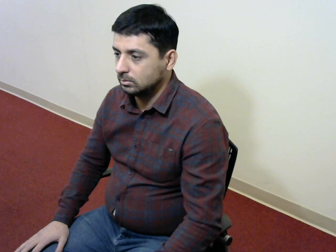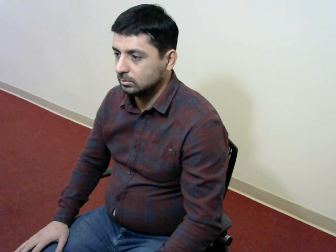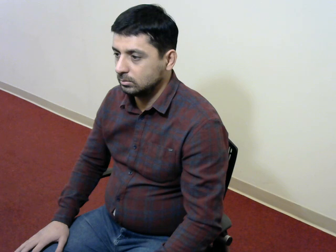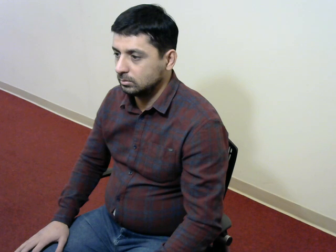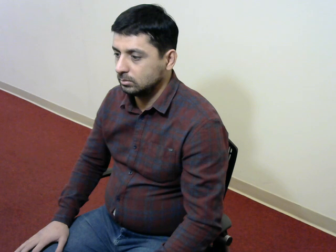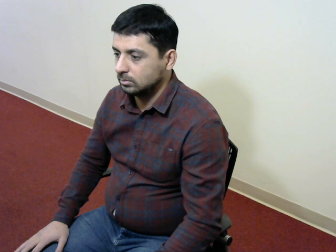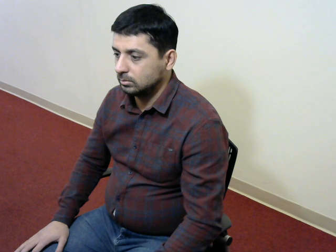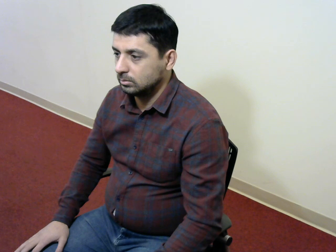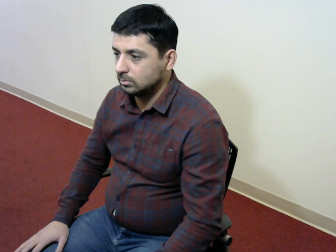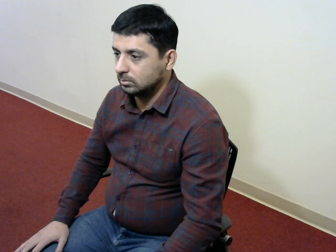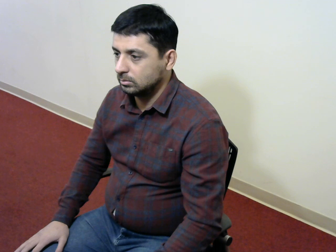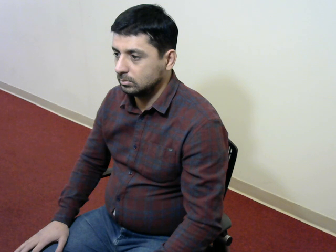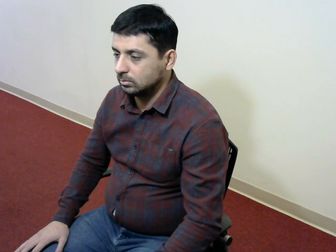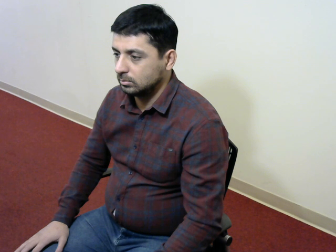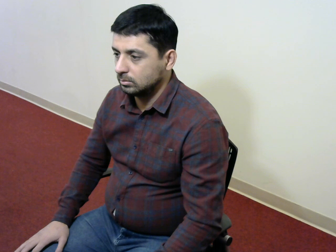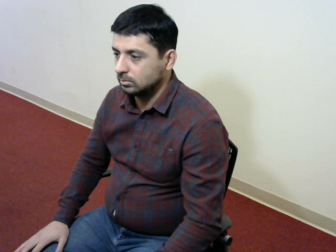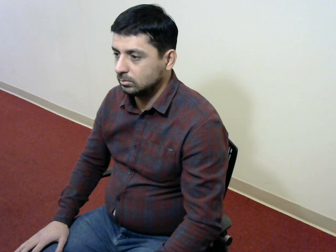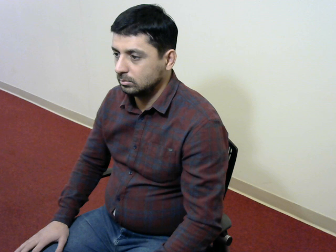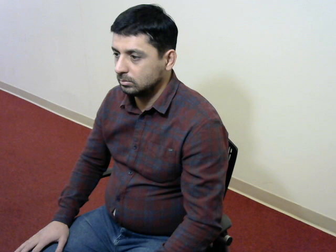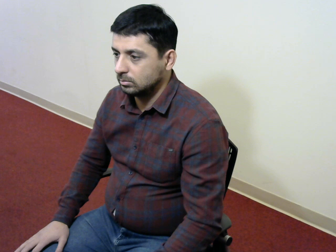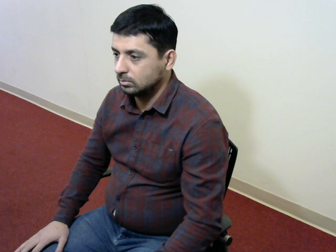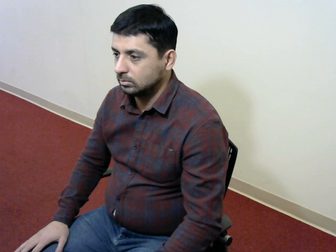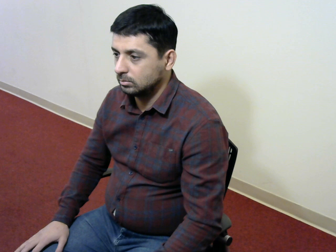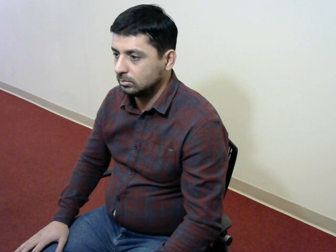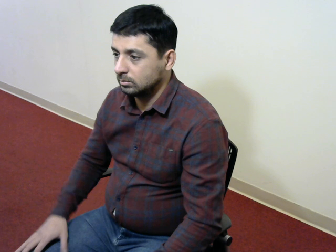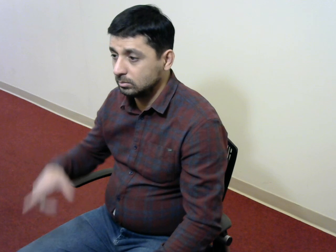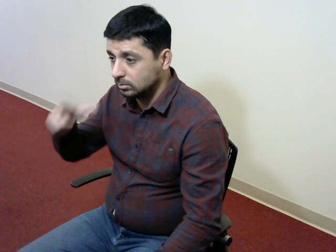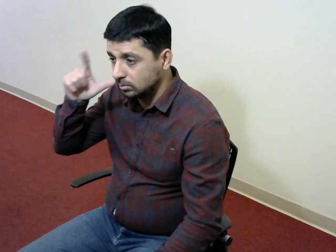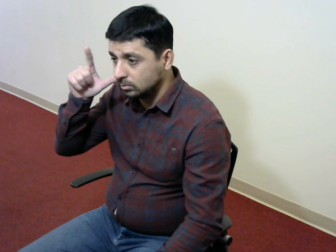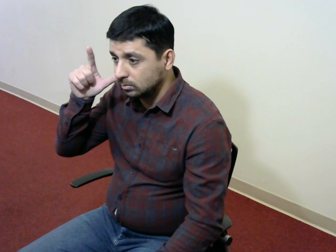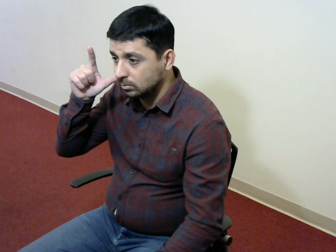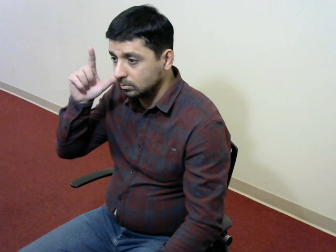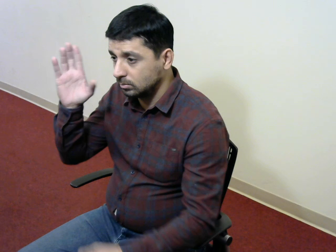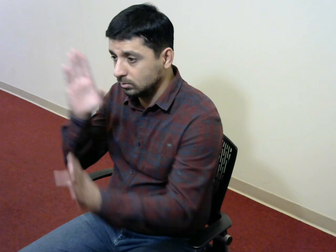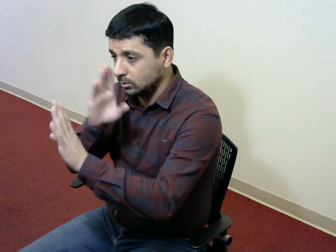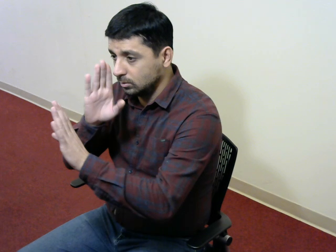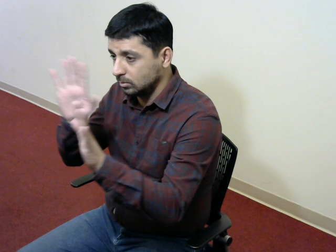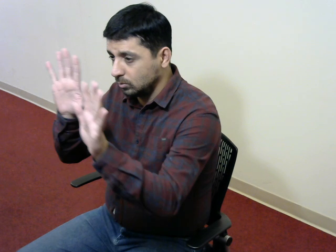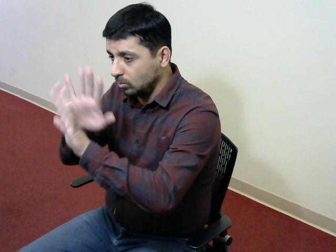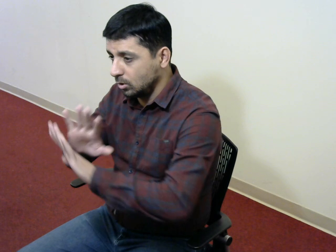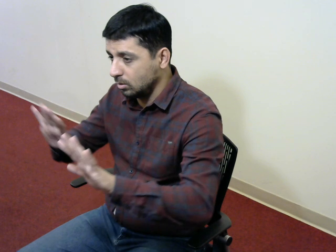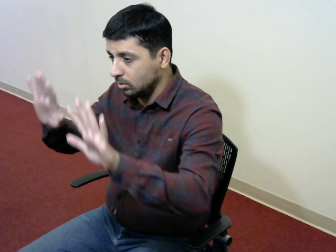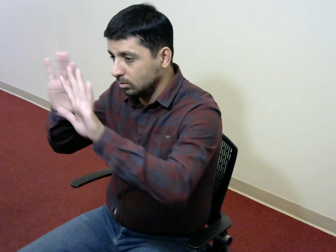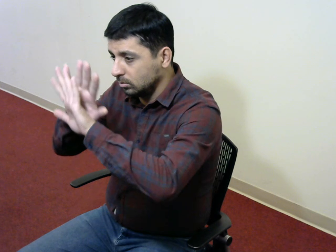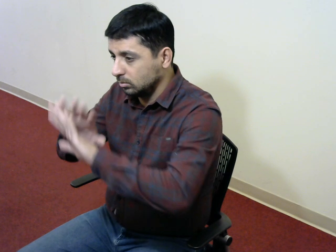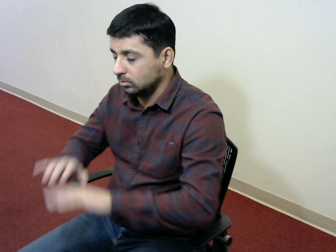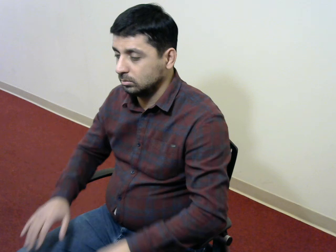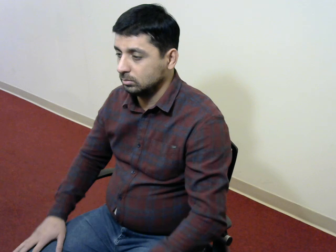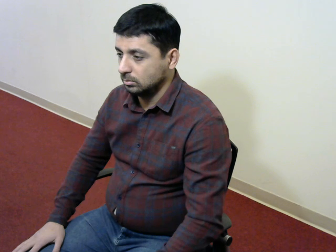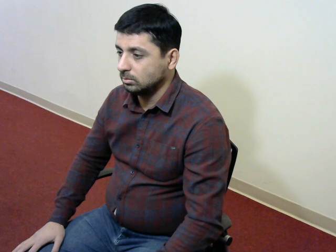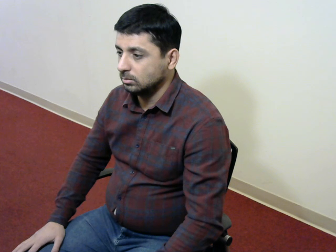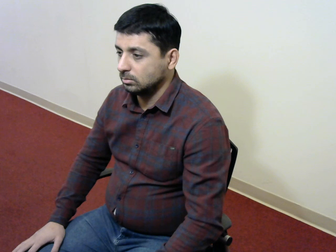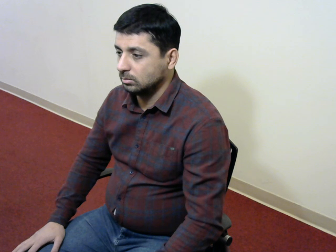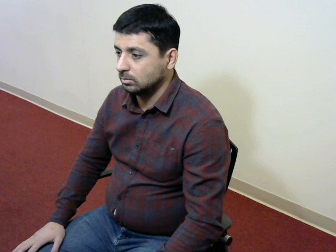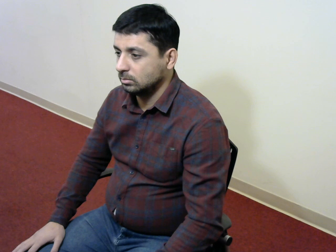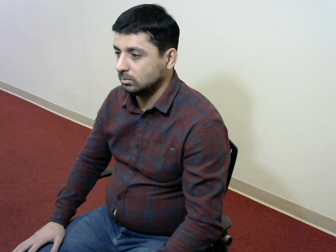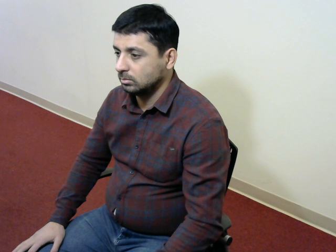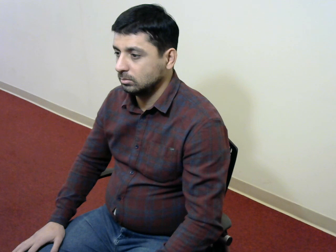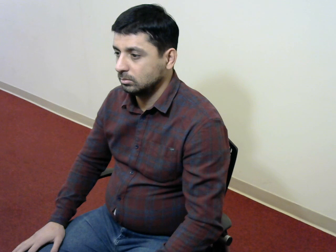Srağagün hava dumanlı idi